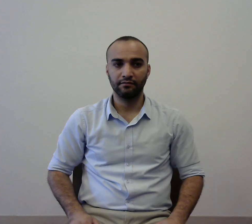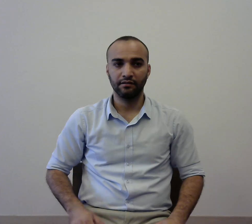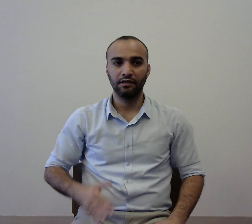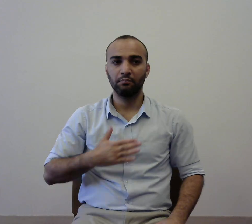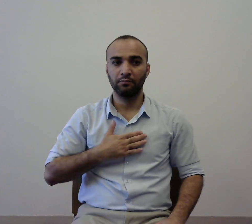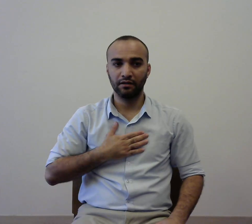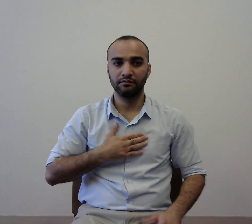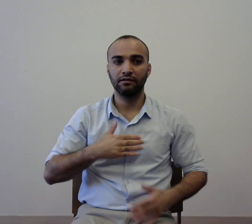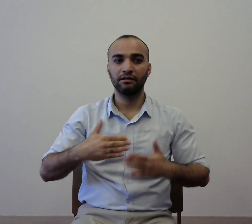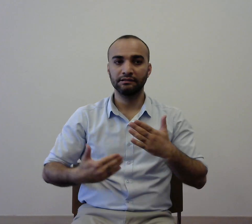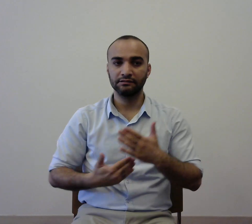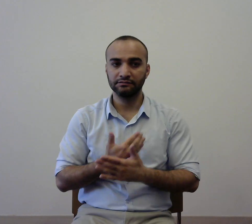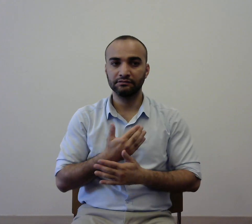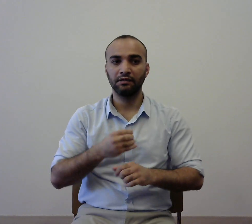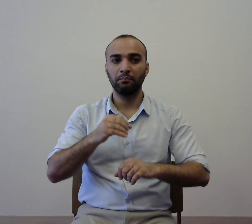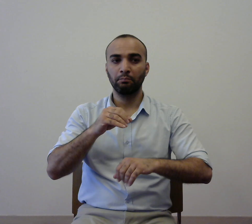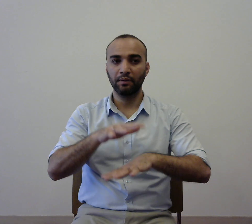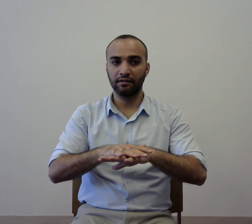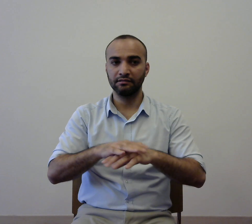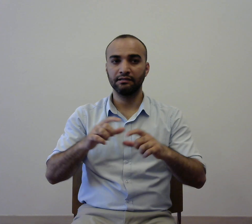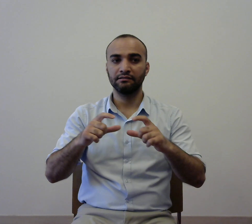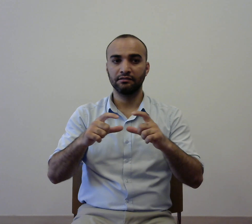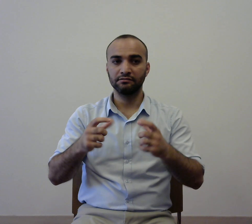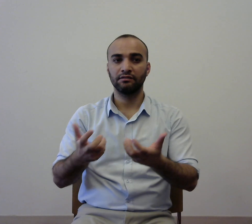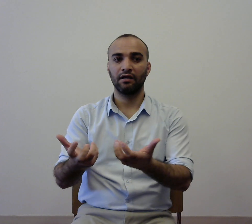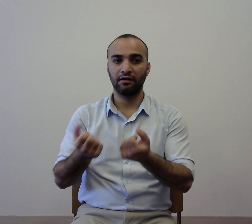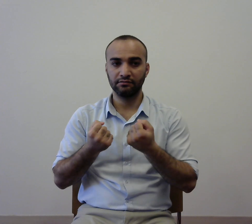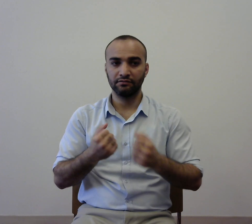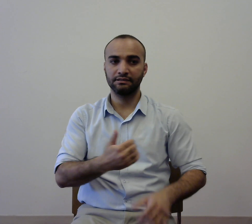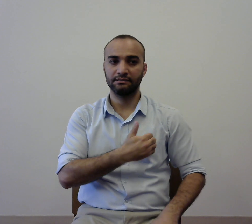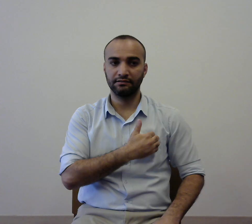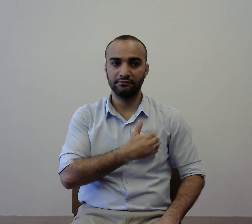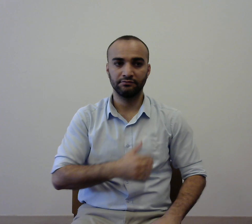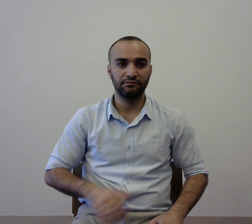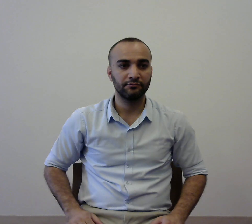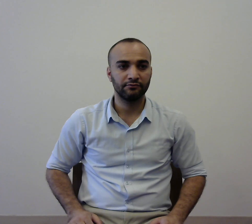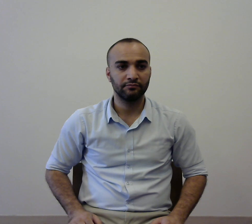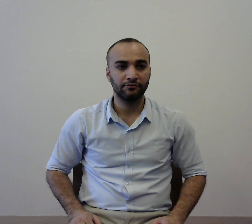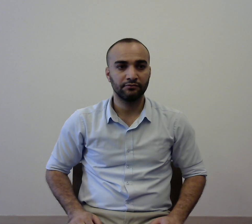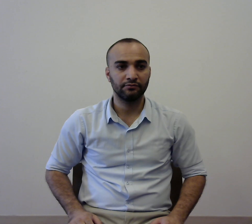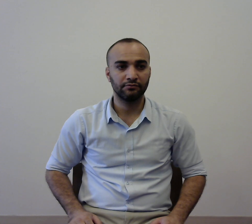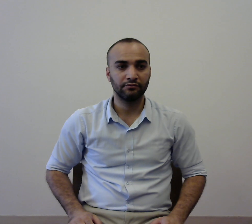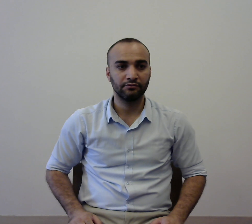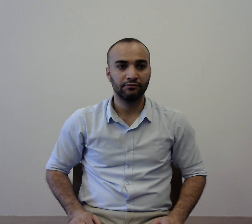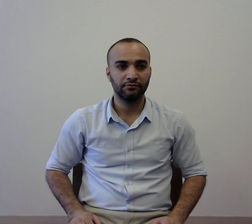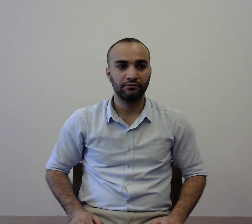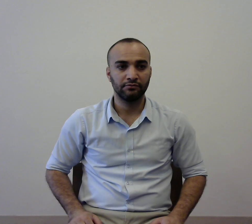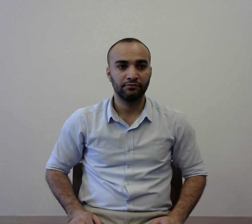Mən yeni bank kartı götürmək istəyirəm